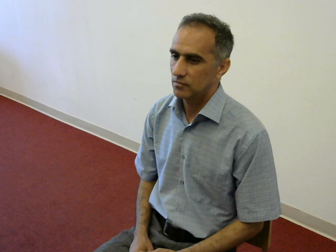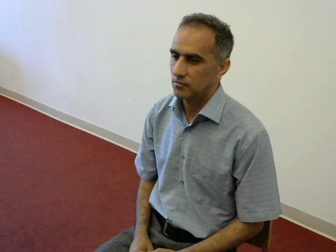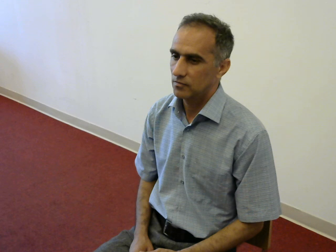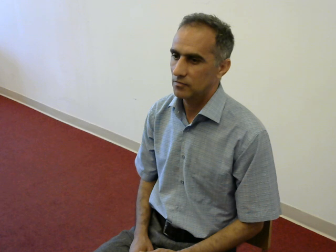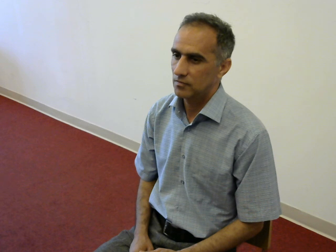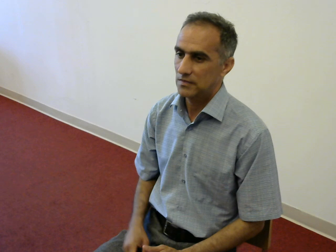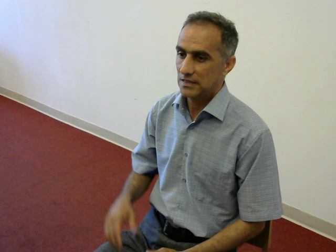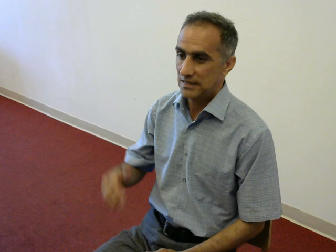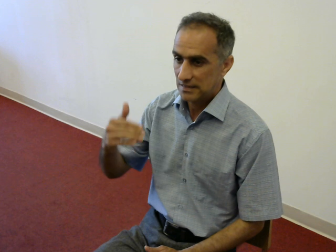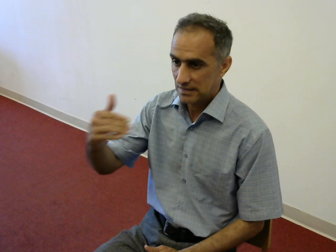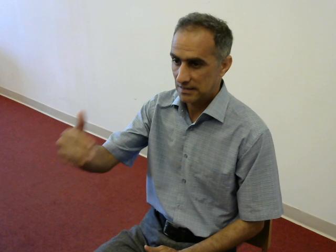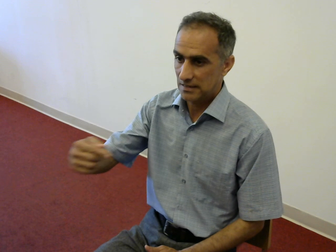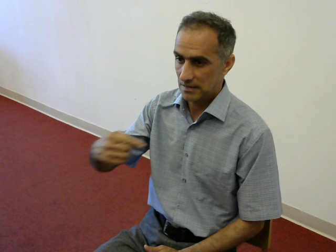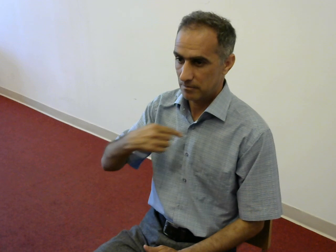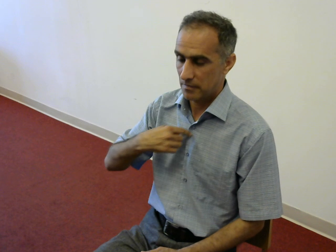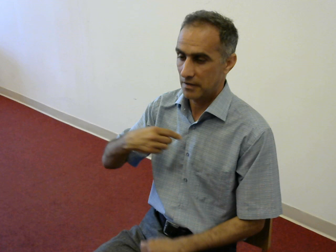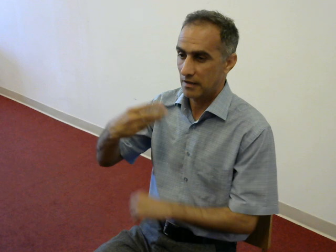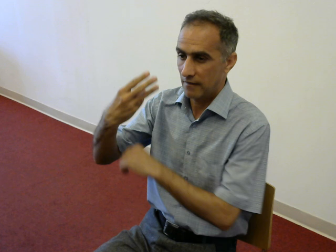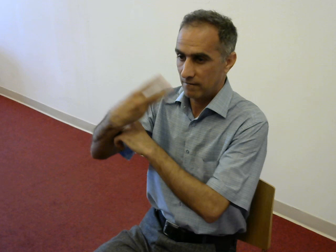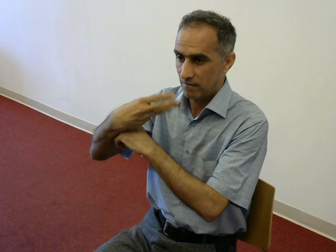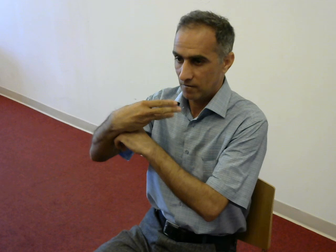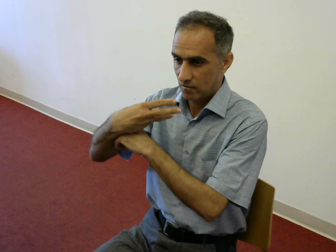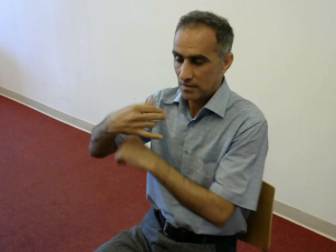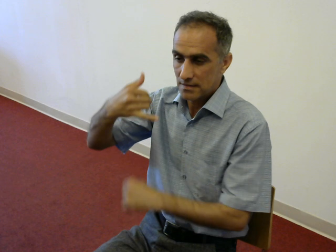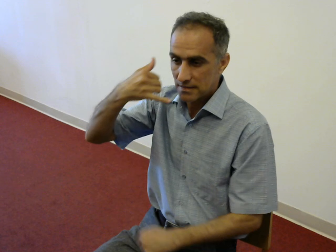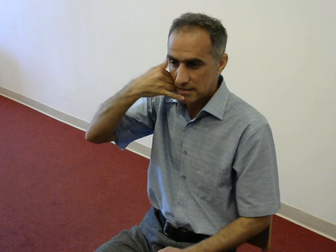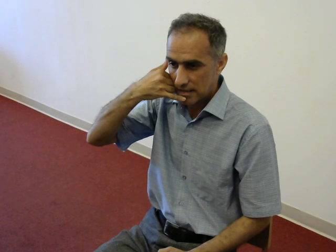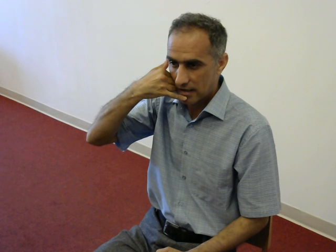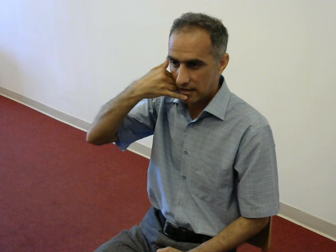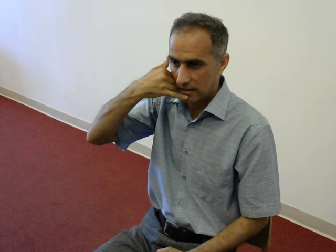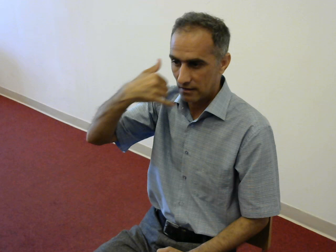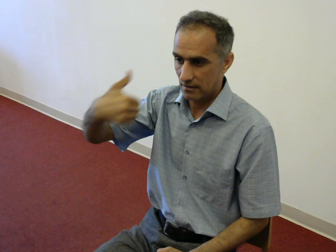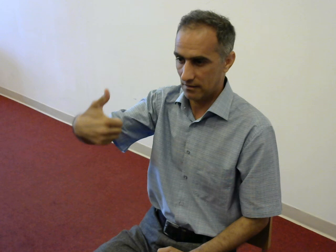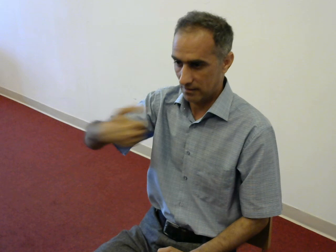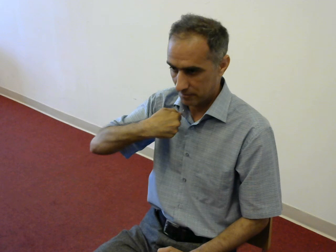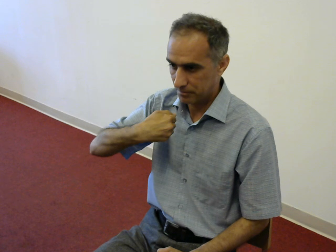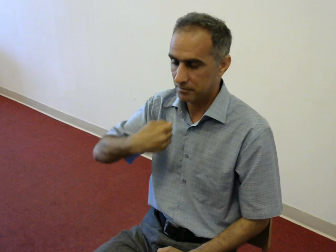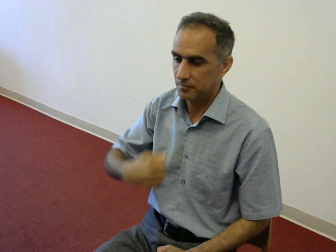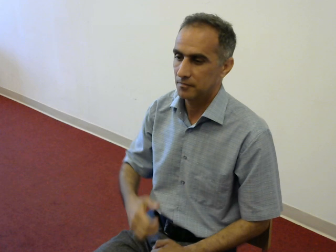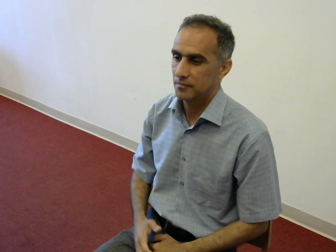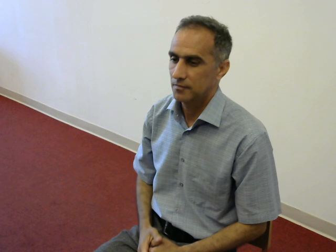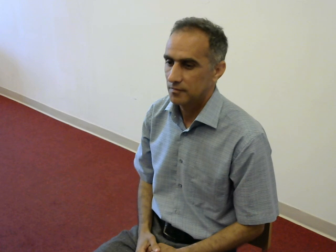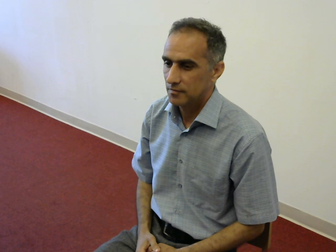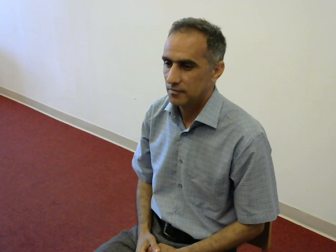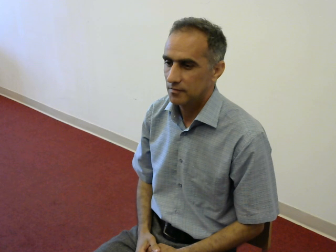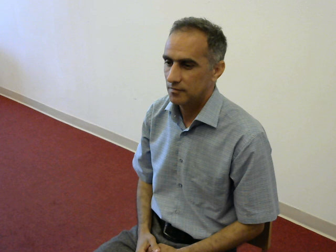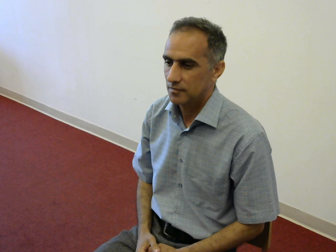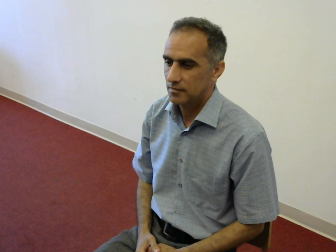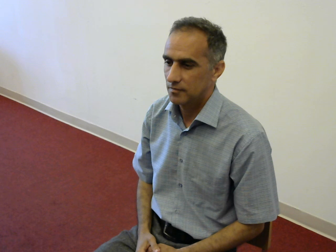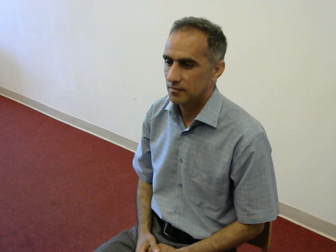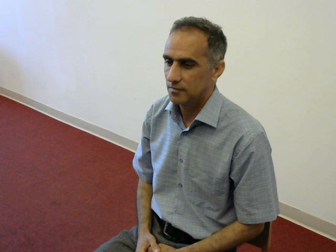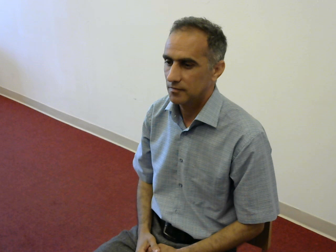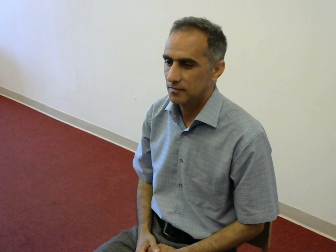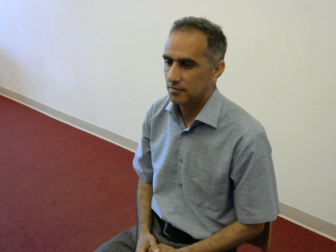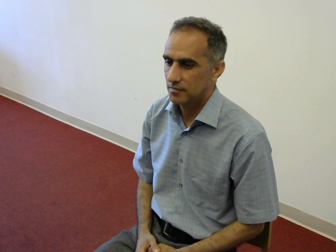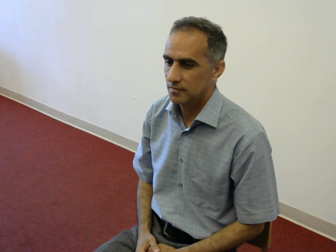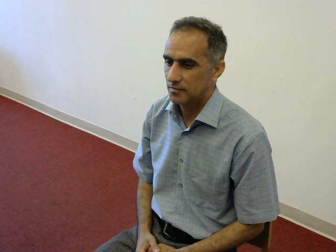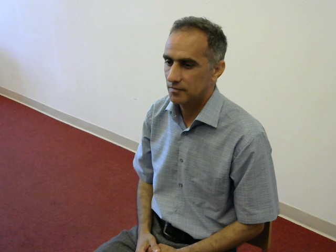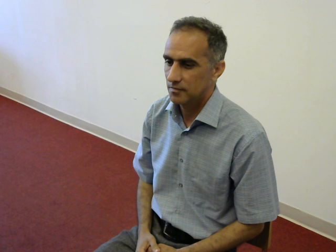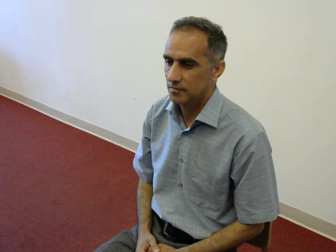Siz mənə video zəng edin